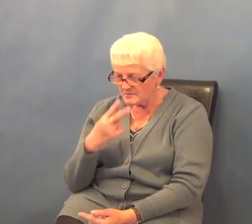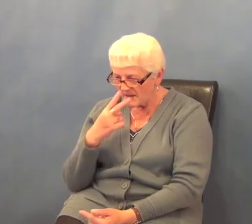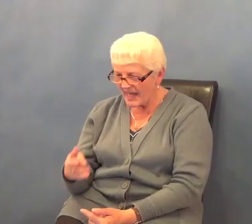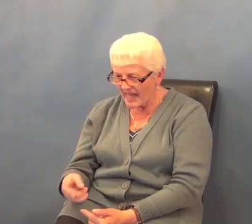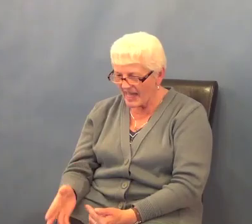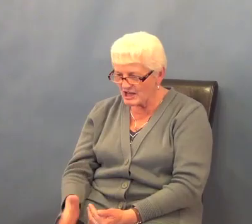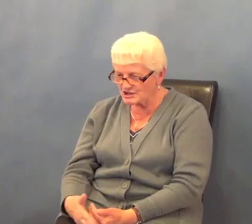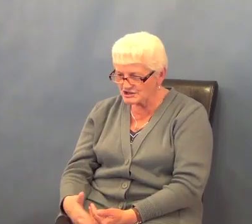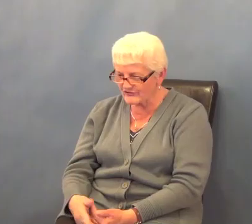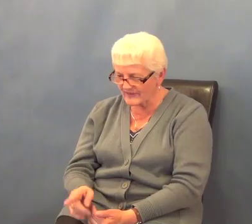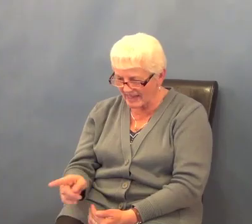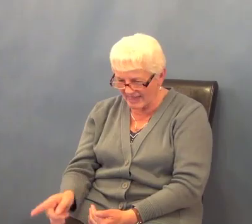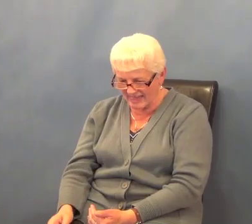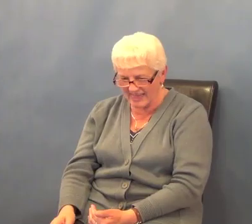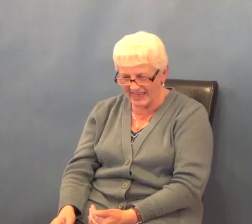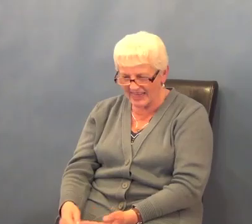Patrzy na drzwi...